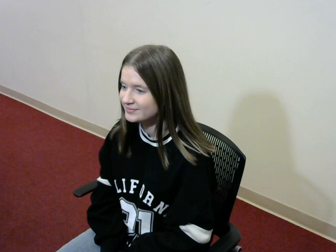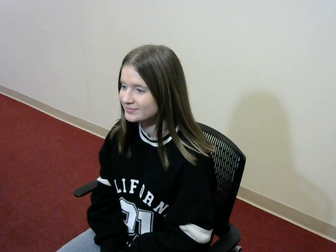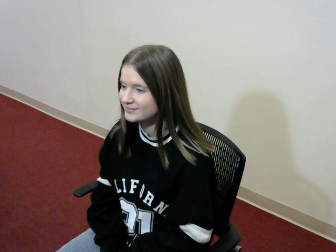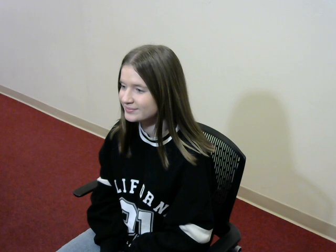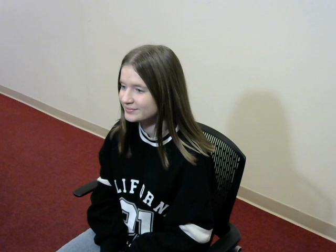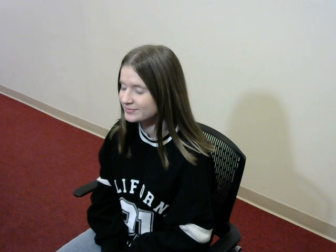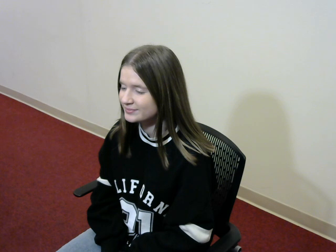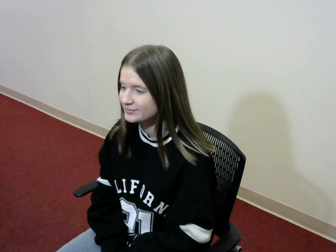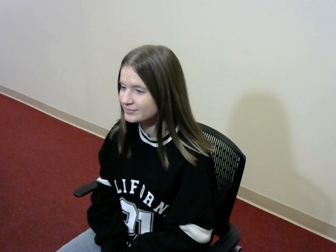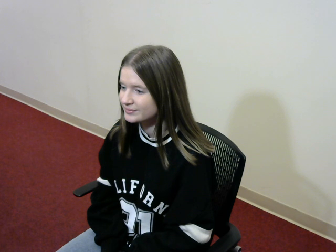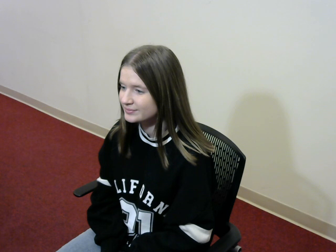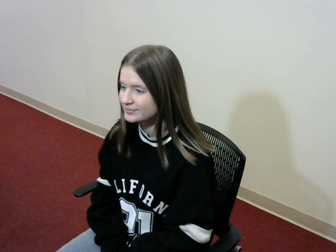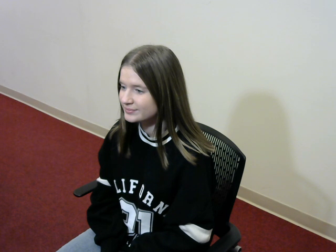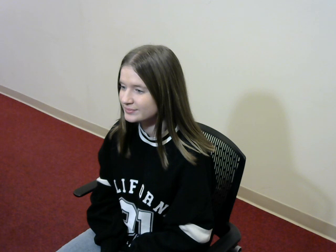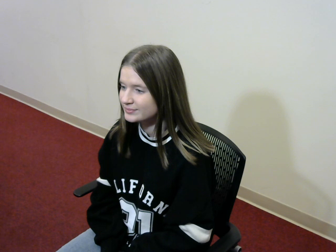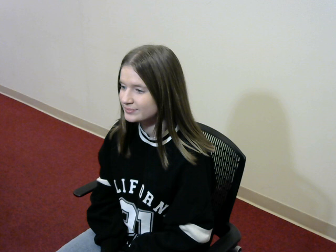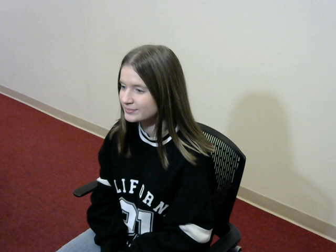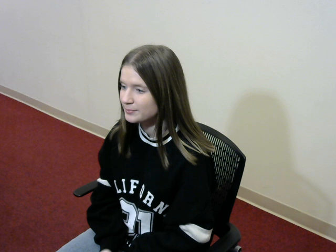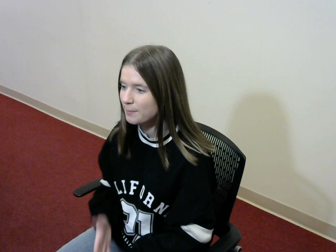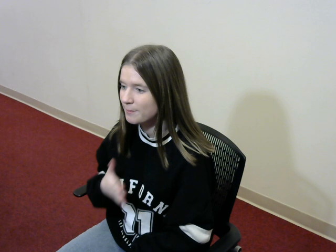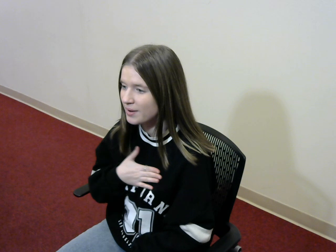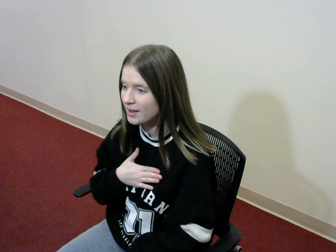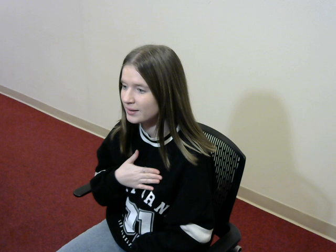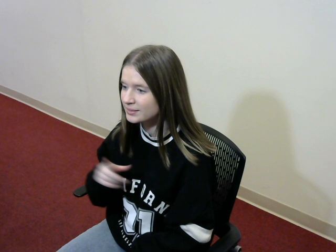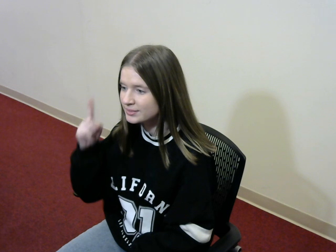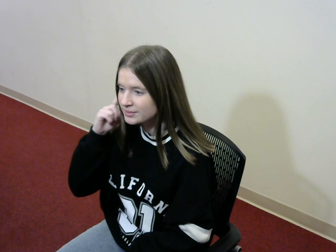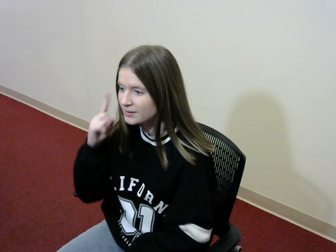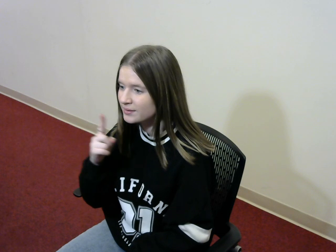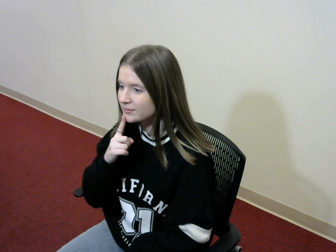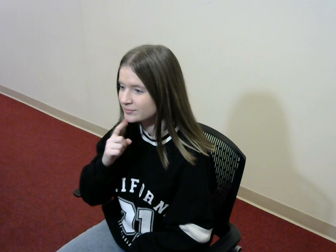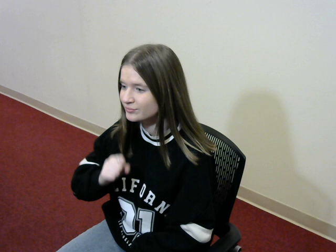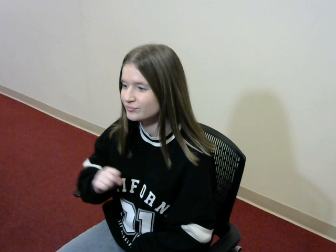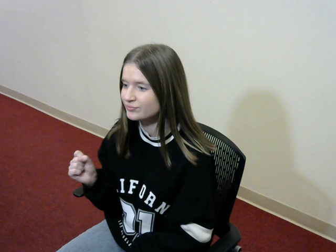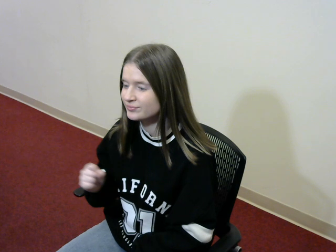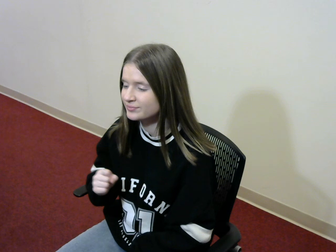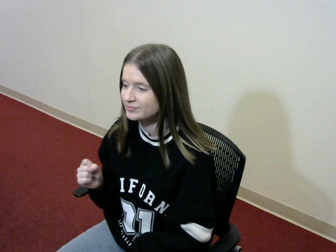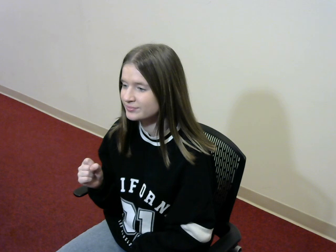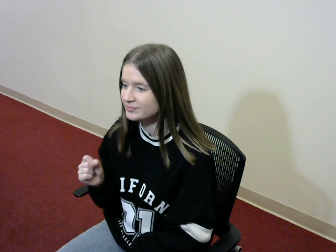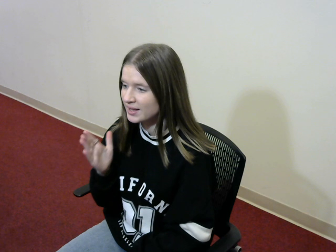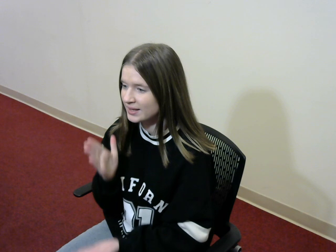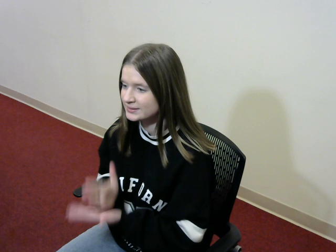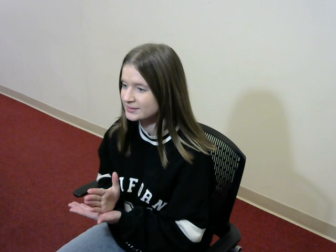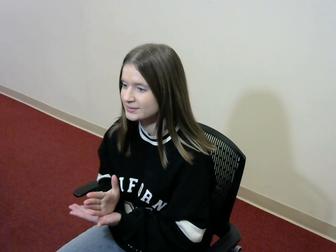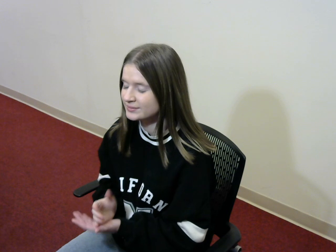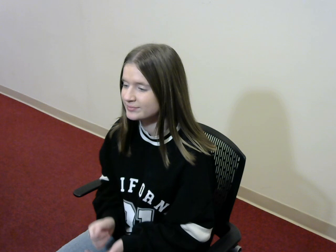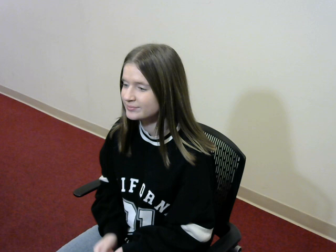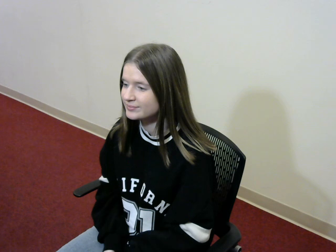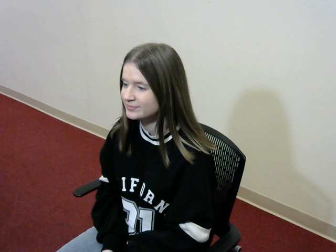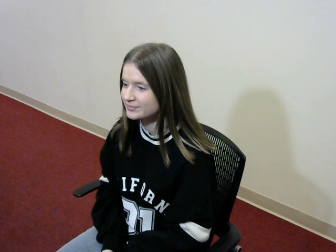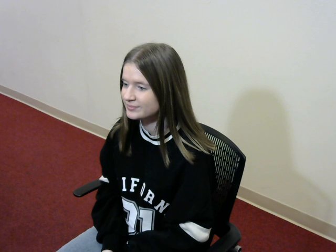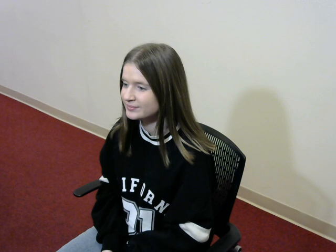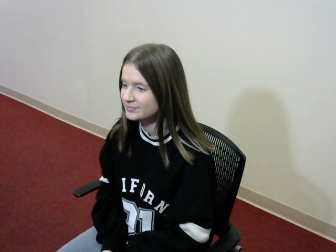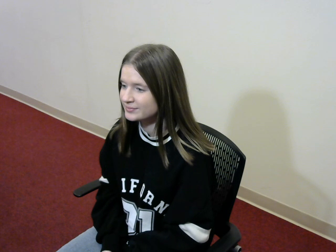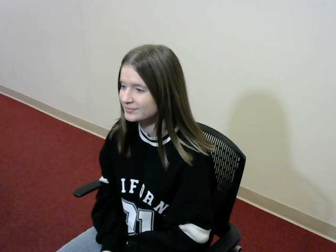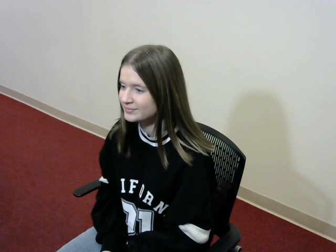Mənim eşitmə məhdudiyyətli dostlarım var